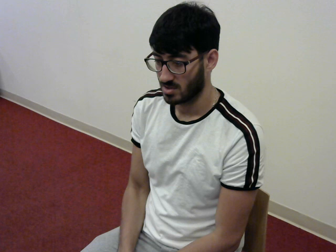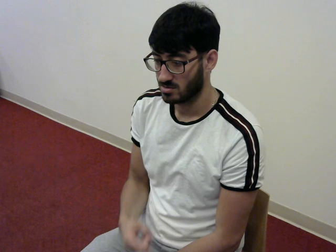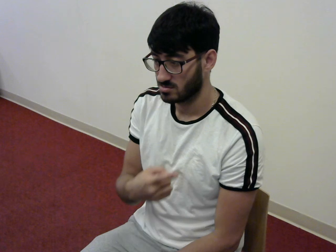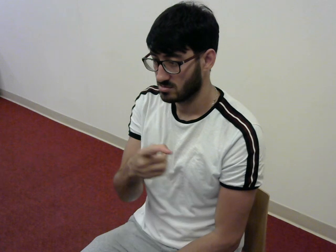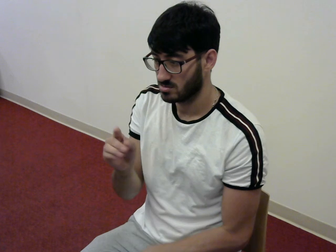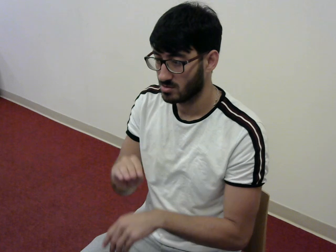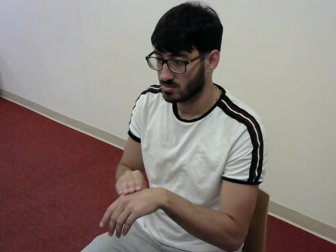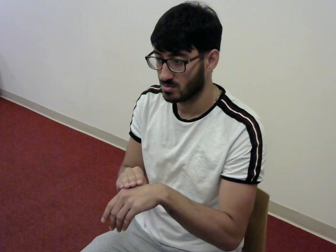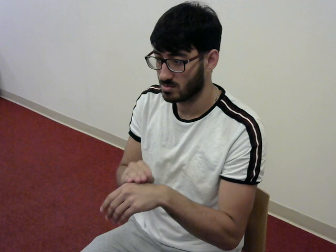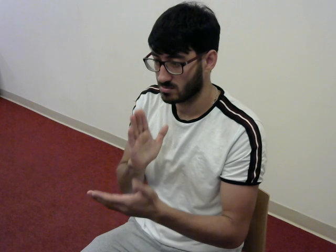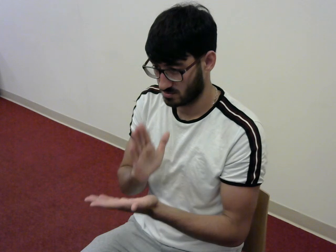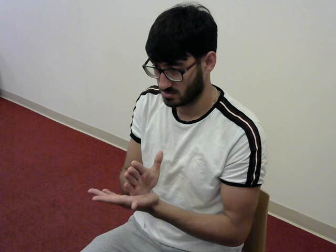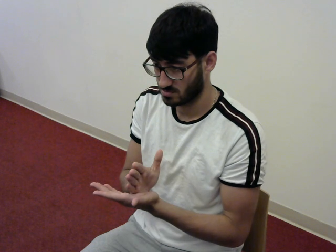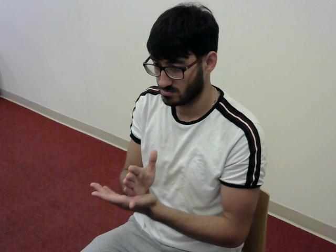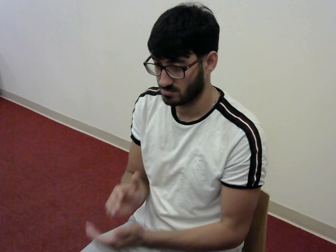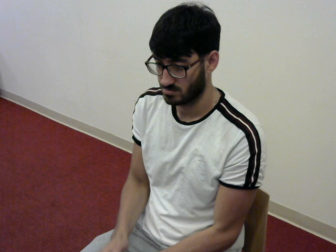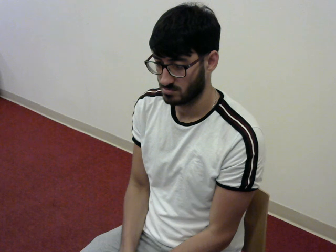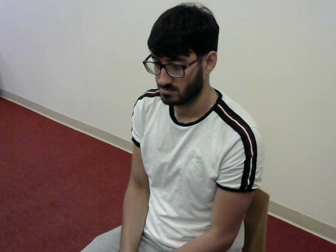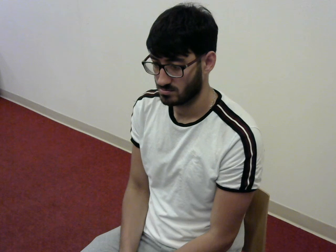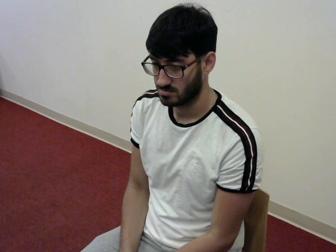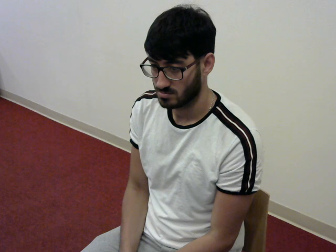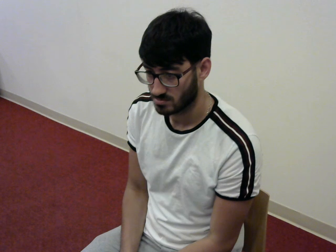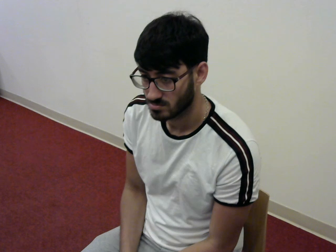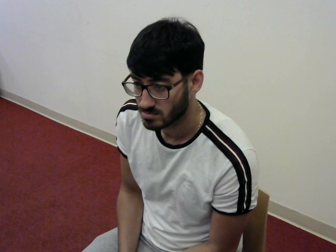Sizdə yod varmı?